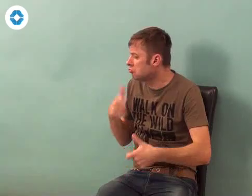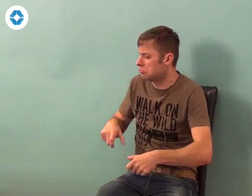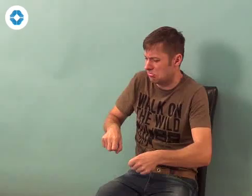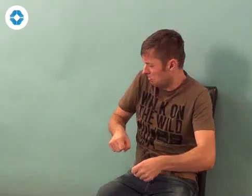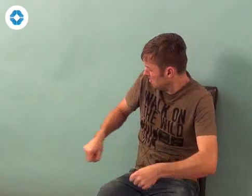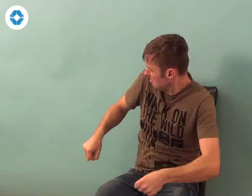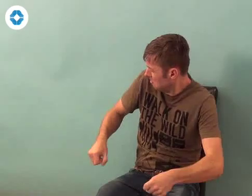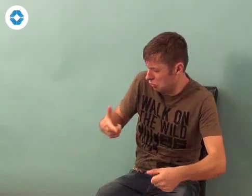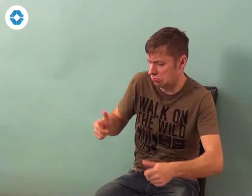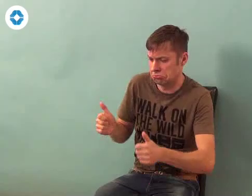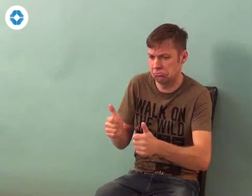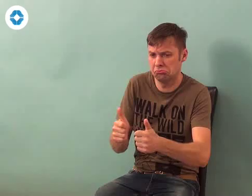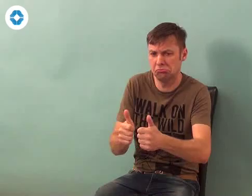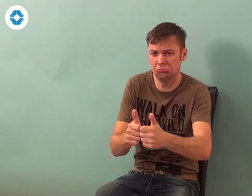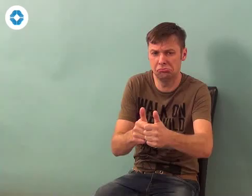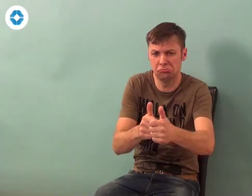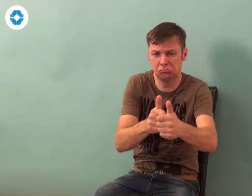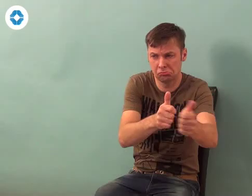Ktoś ciągnął tego osła za sznurek i odeszli.